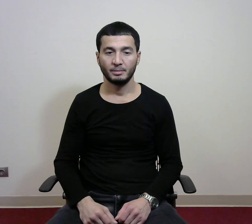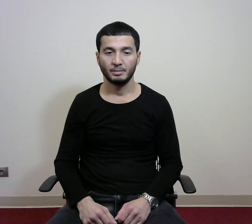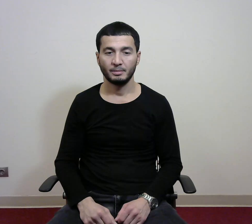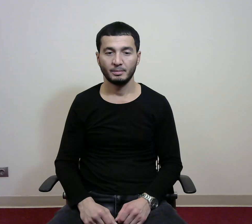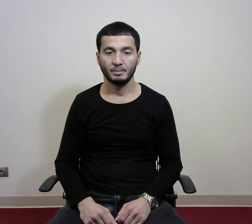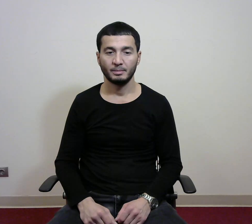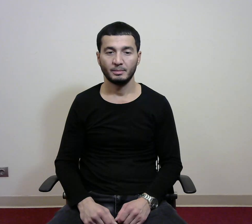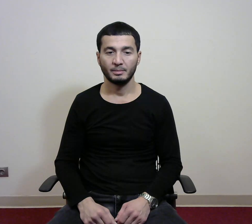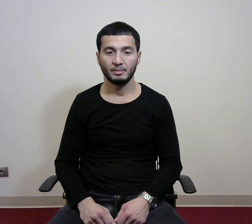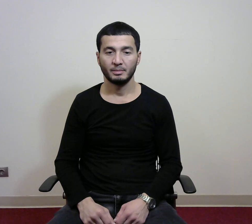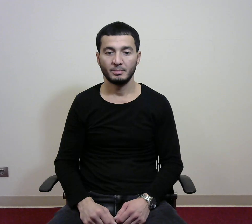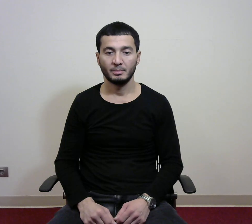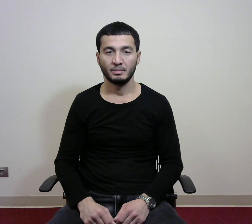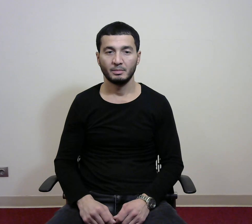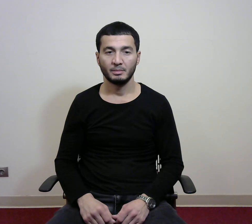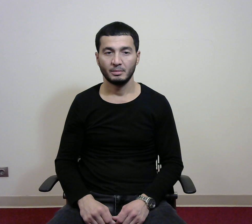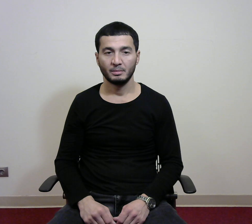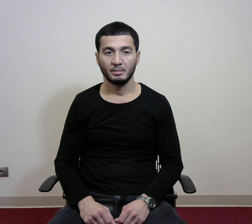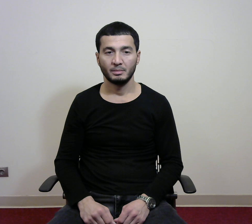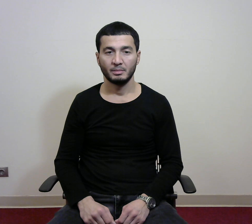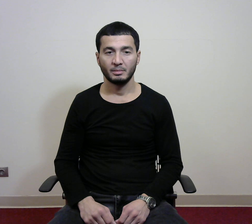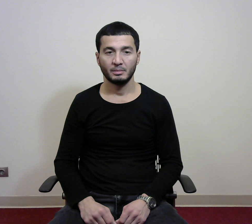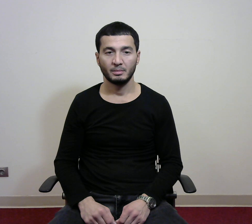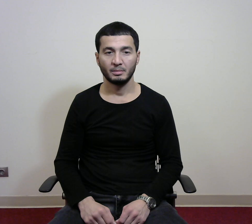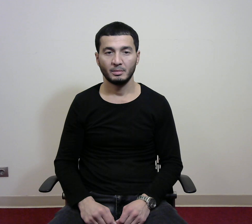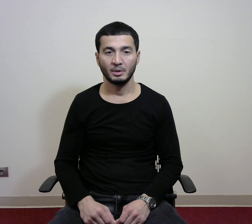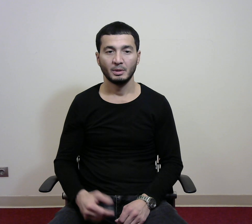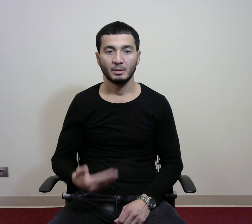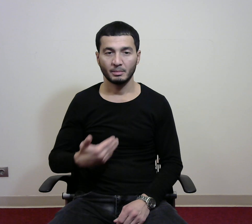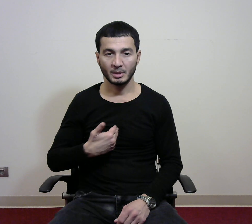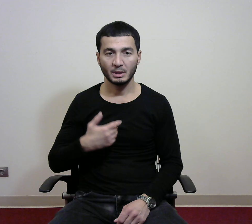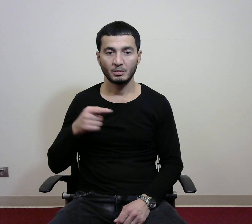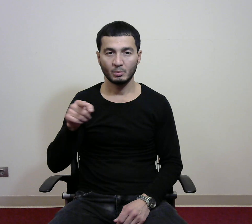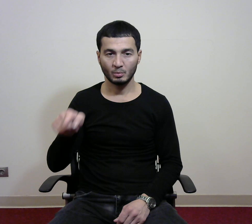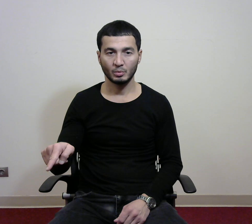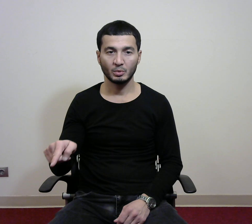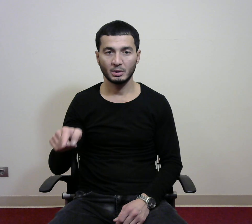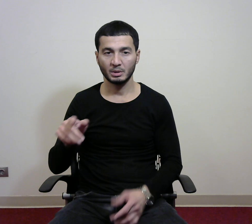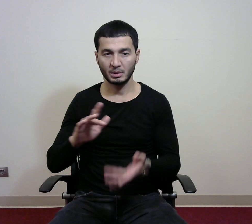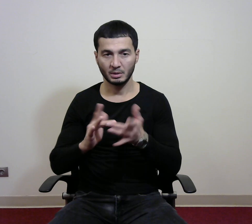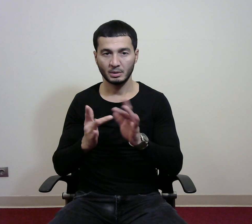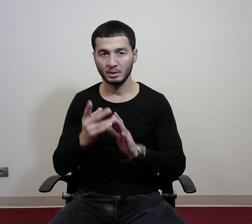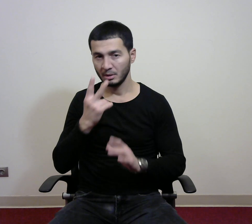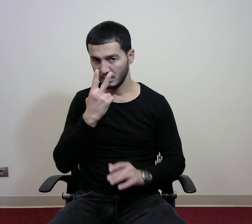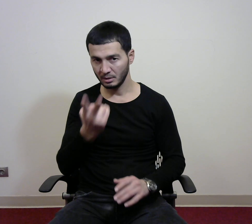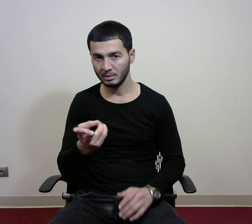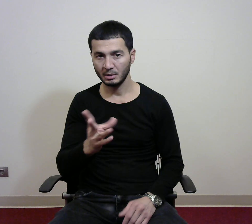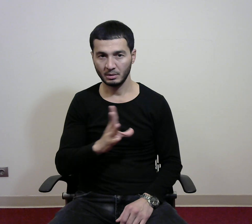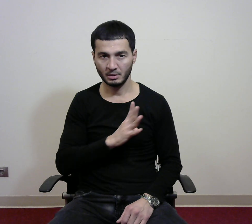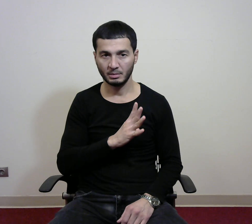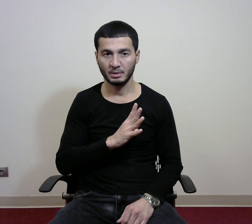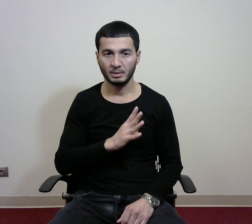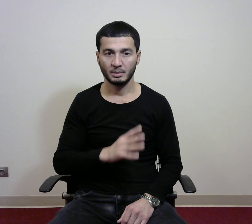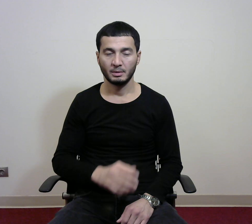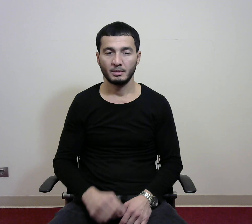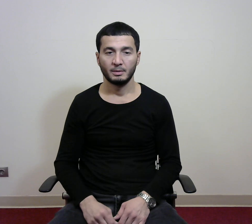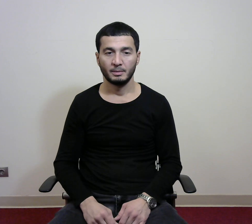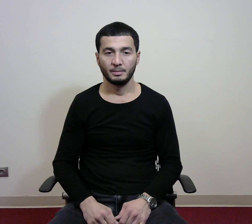Mən bunu internetdə görmüşəm